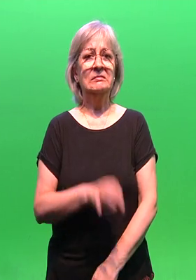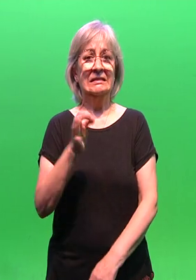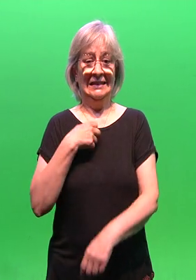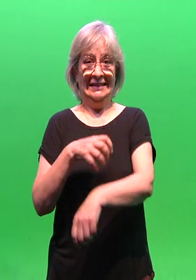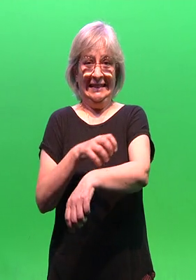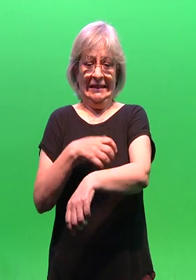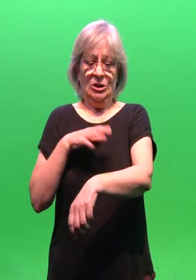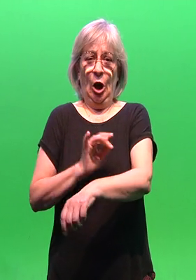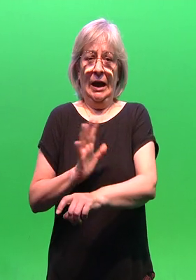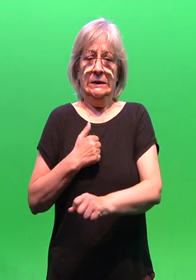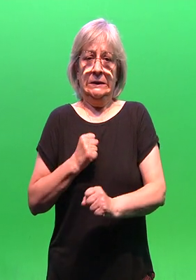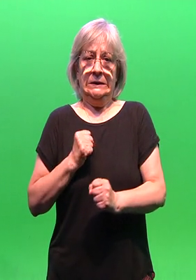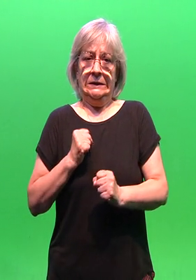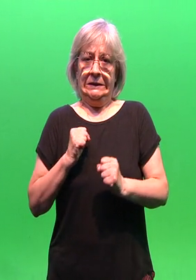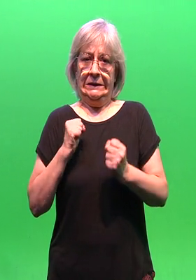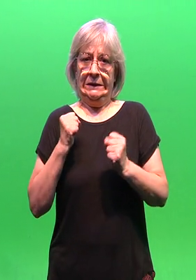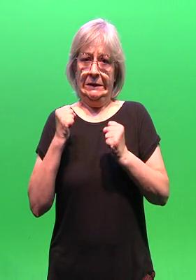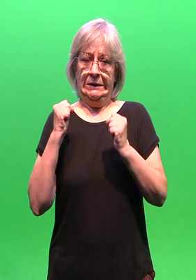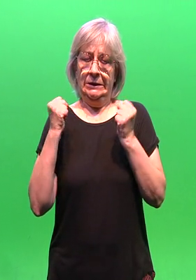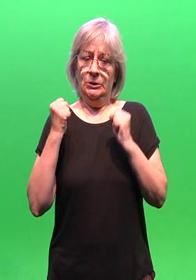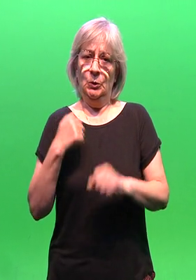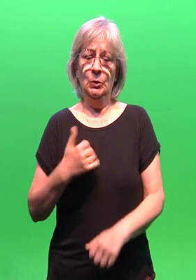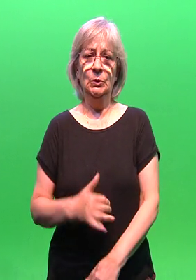Sí, quan em rasco la taca em poso molt nerviosa.